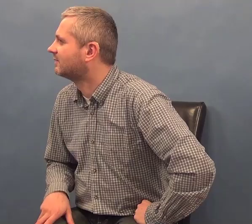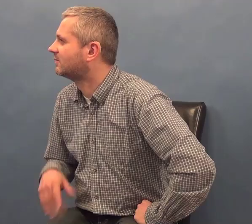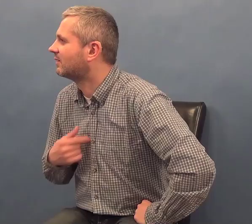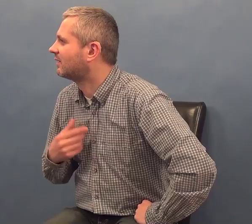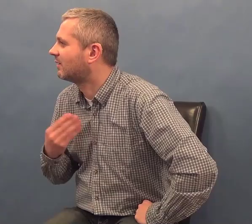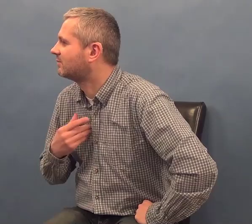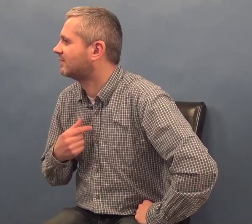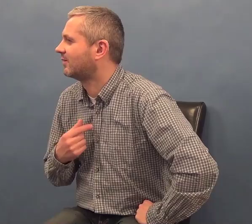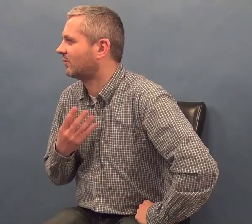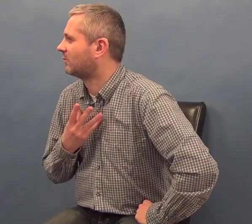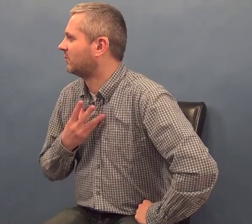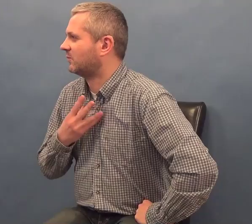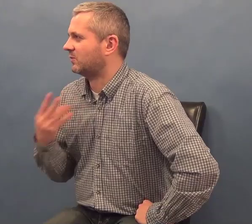Nie czułem, nie czułem.